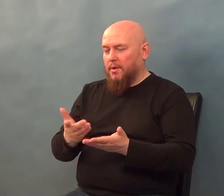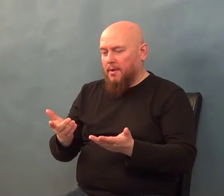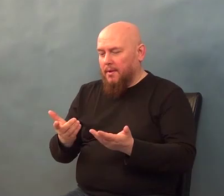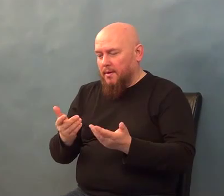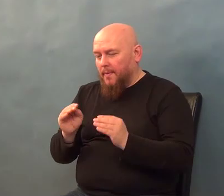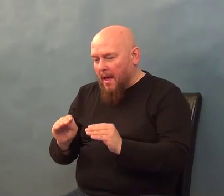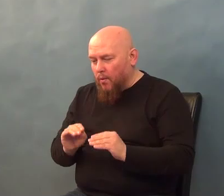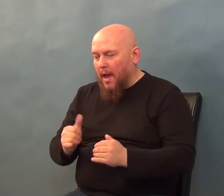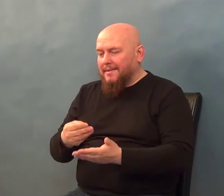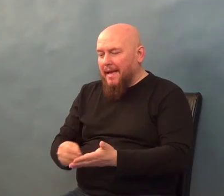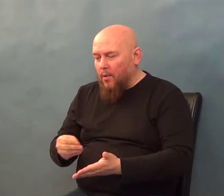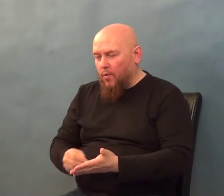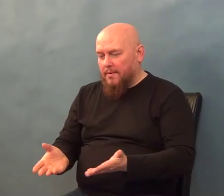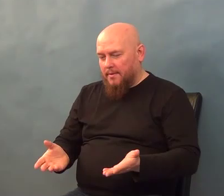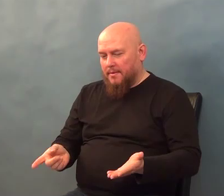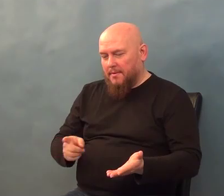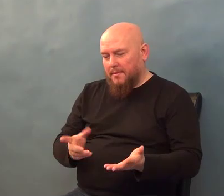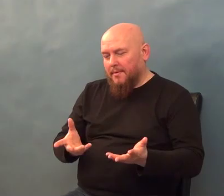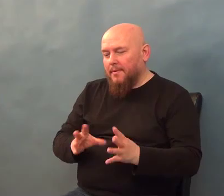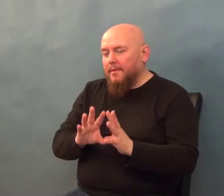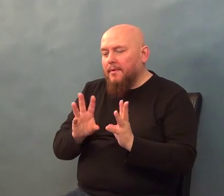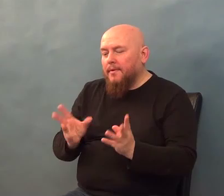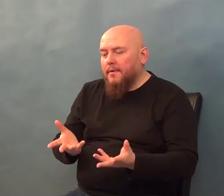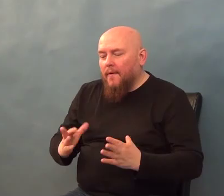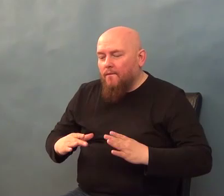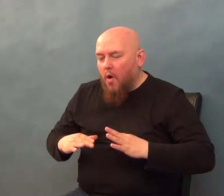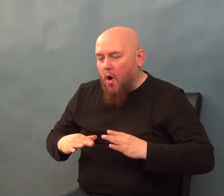Na przykład dentysta, na przykład spotkanie, na przykład nauka i zakupy.